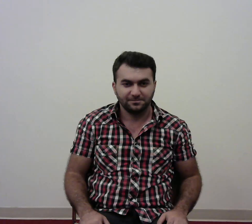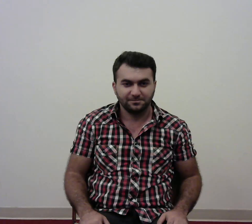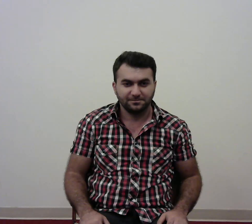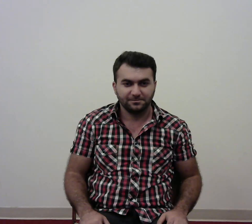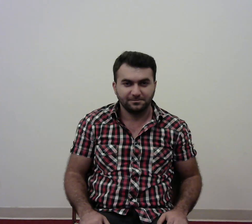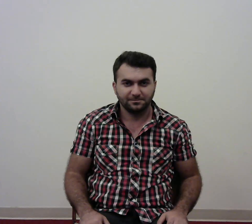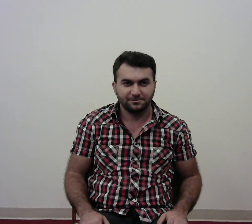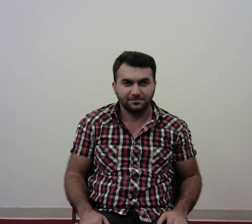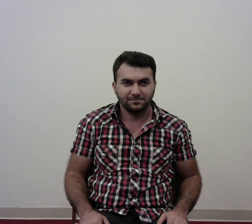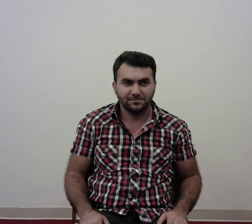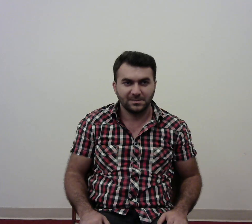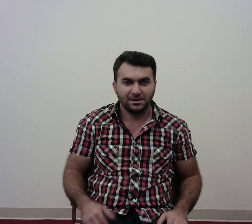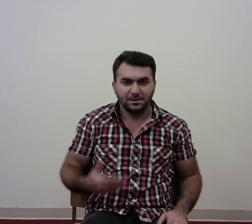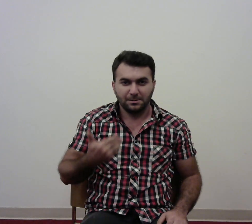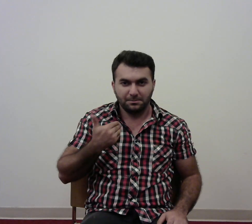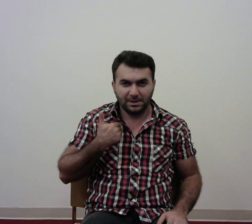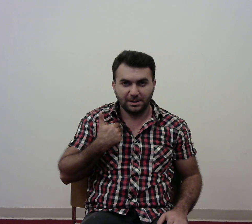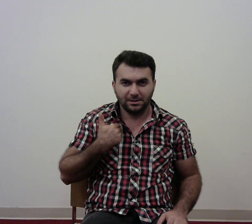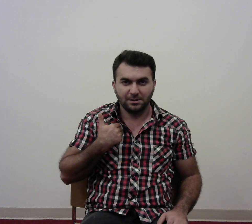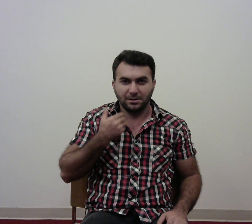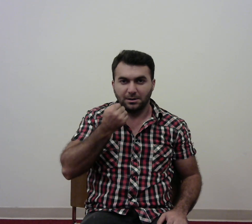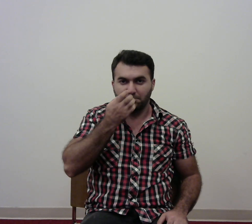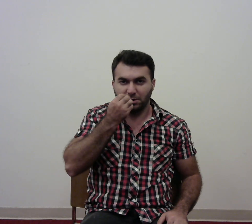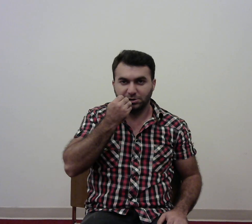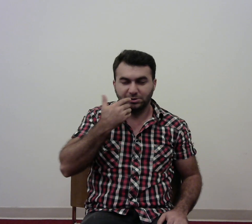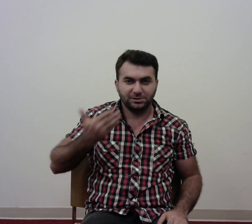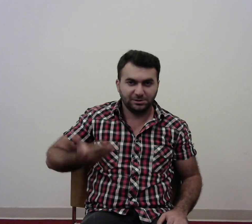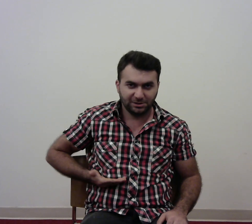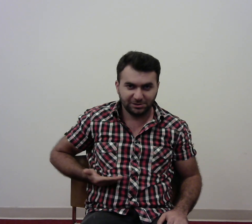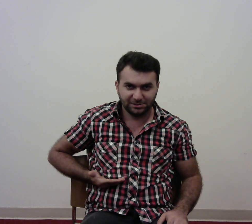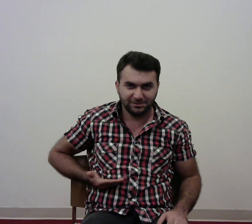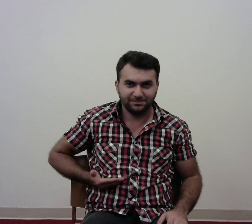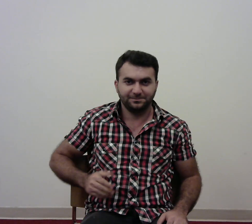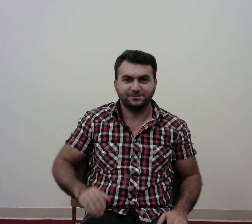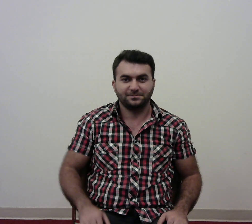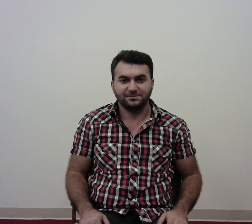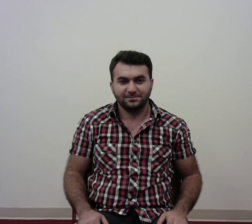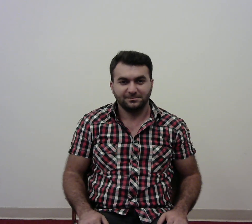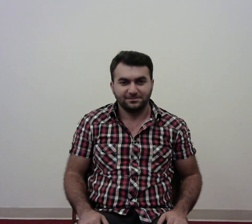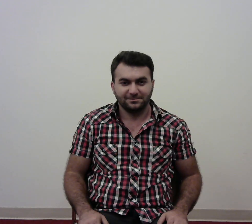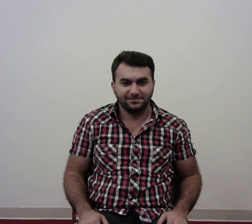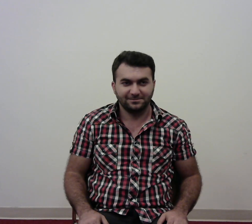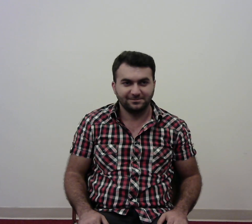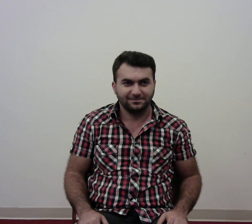Mən Bakıda yaşayıram